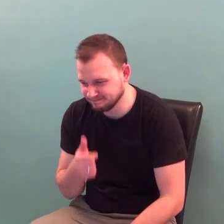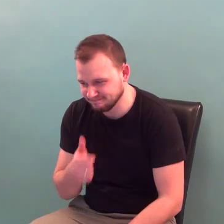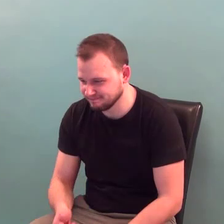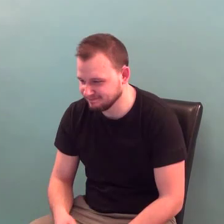Nie mogę.